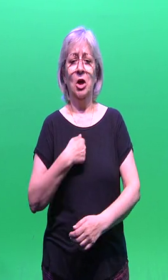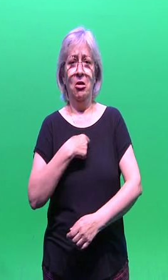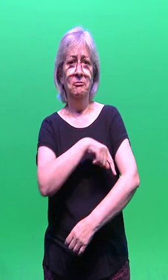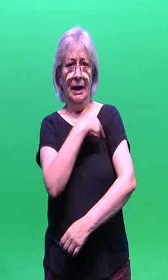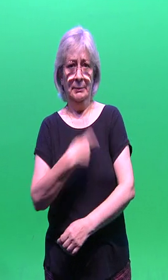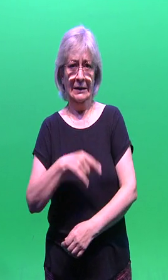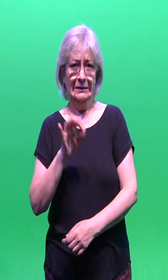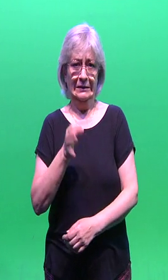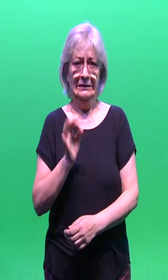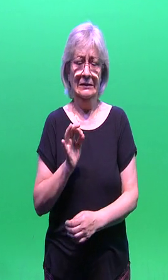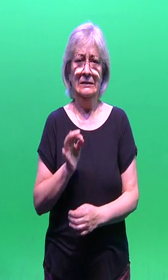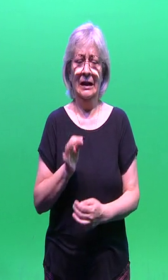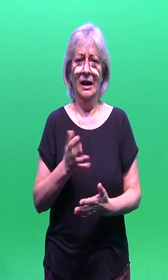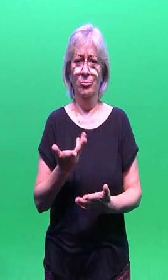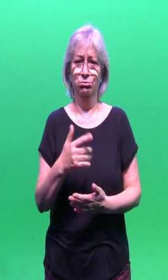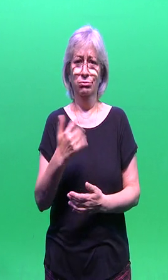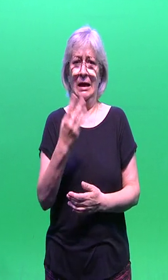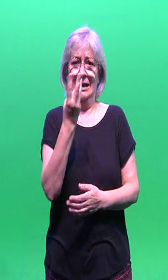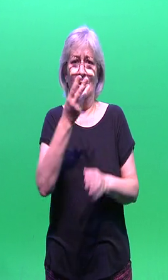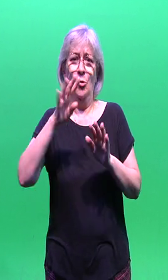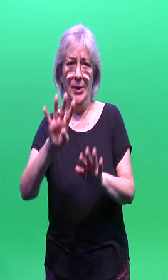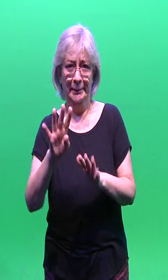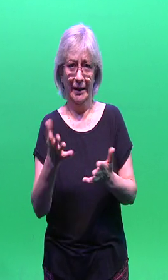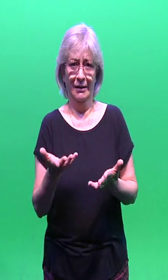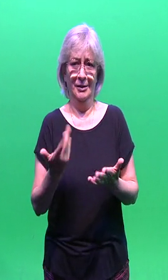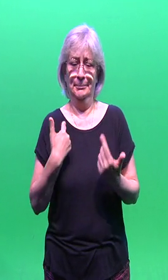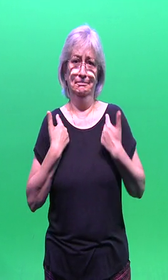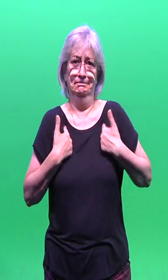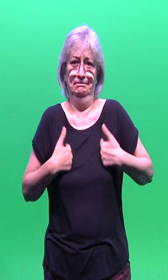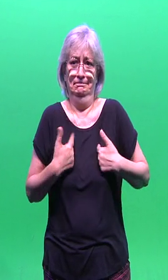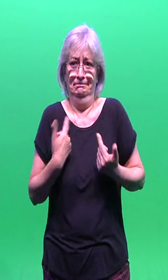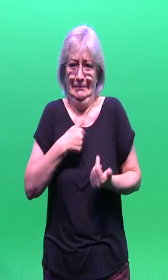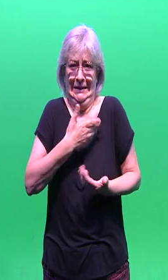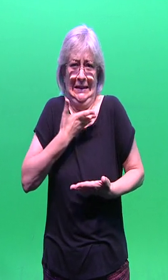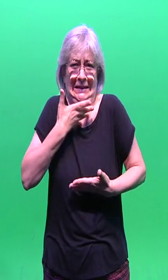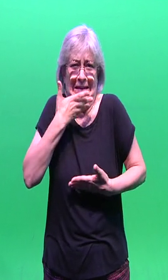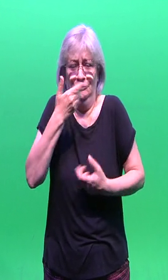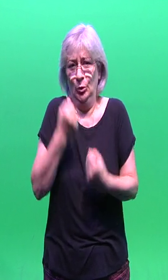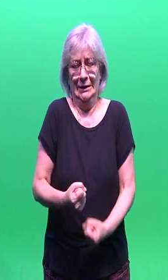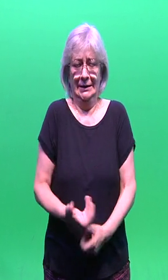Tinc febre, sí, trenta-nou graus, em noto bastant calenta.